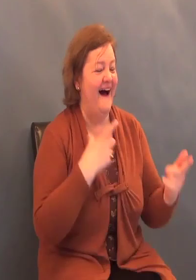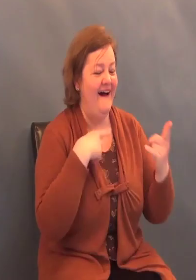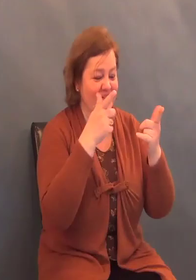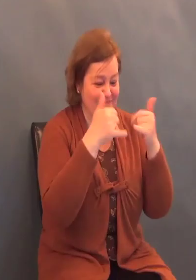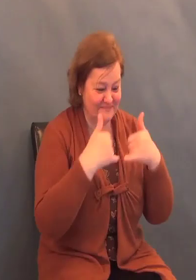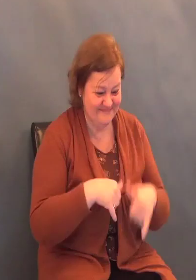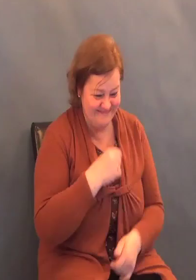Aha, on inaczej i ja inaczej.